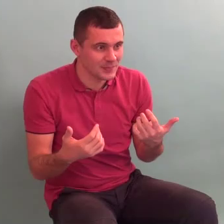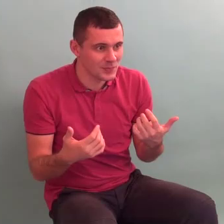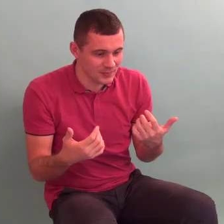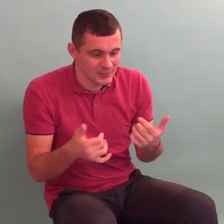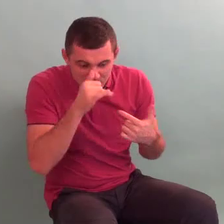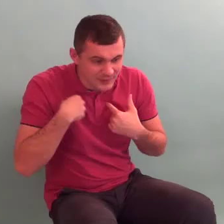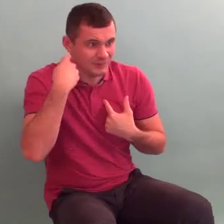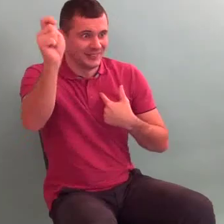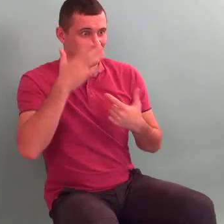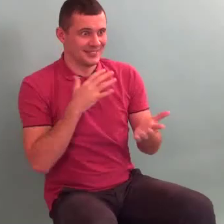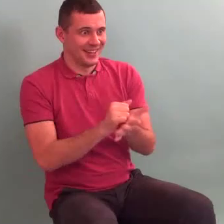Nie mogę, bo wyjeżdżam i jestem zajęty.